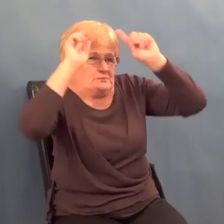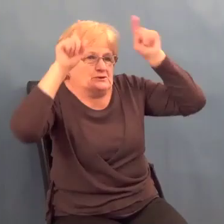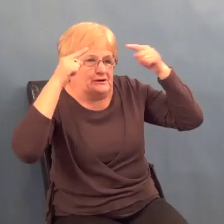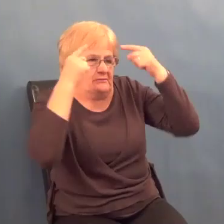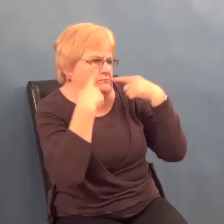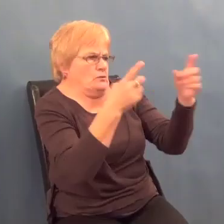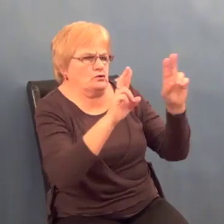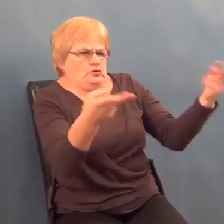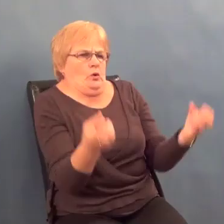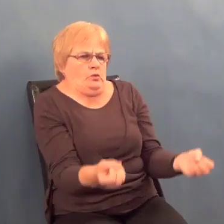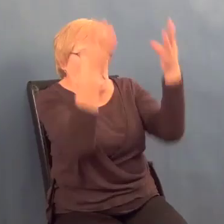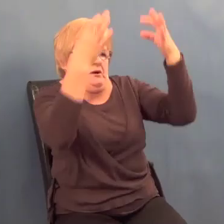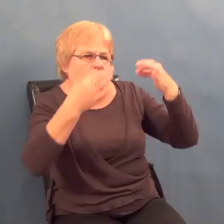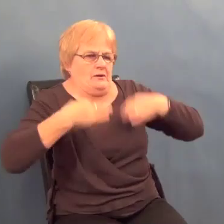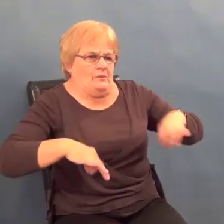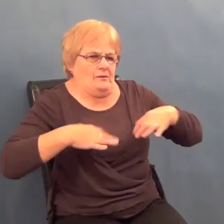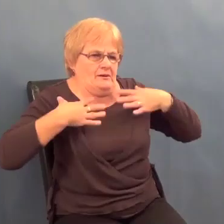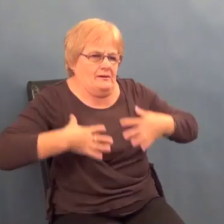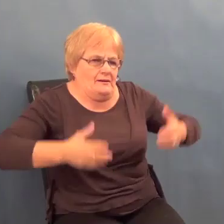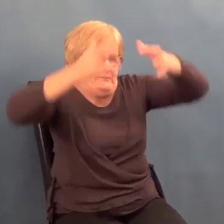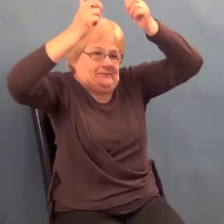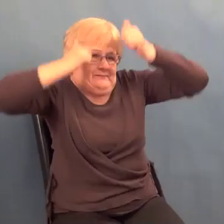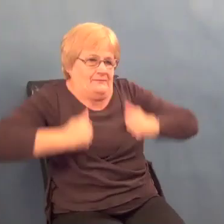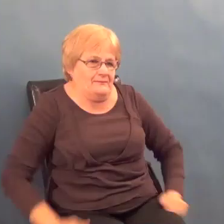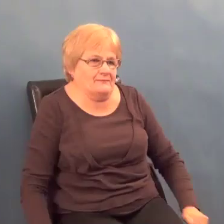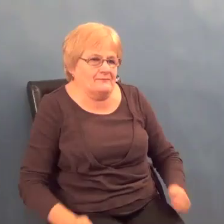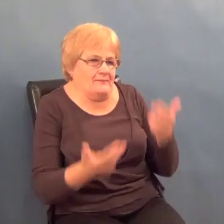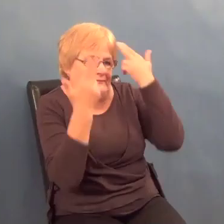Myszka zauważyła go, skąd się wziął duch w ubraniu?